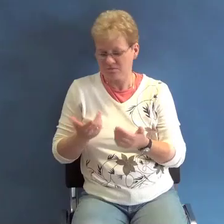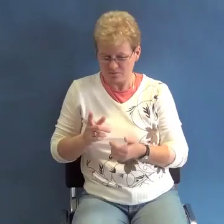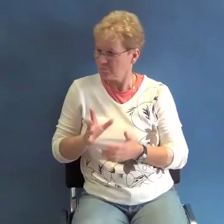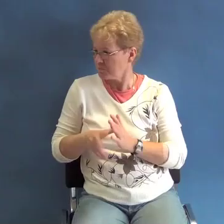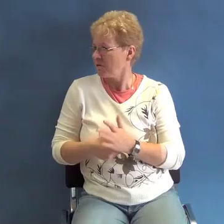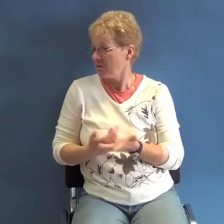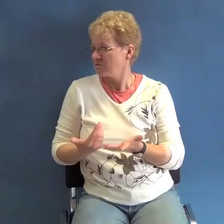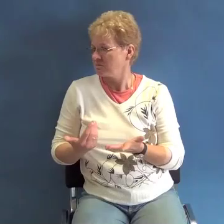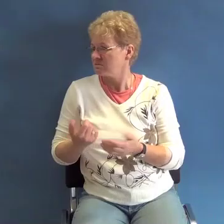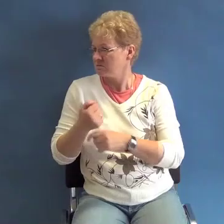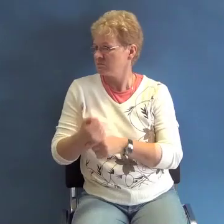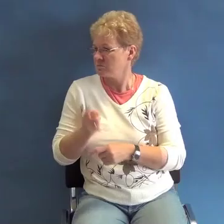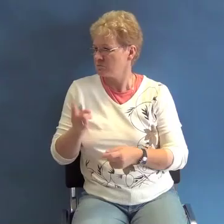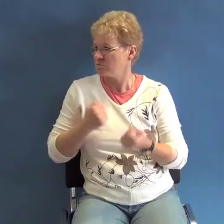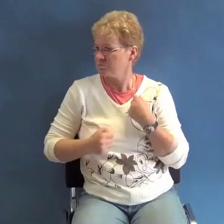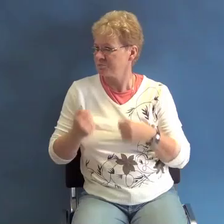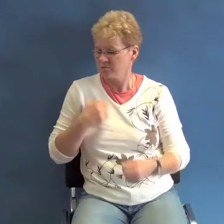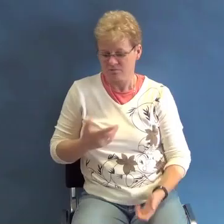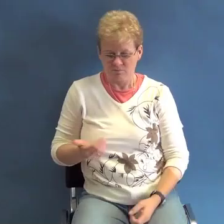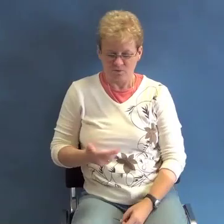W mieście postawiony jest ten znak, że trzeba być ubranym